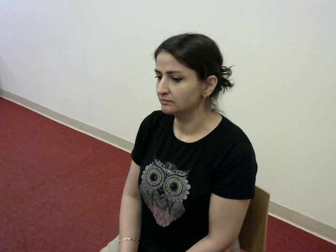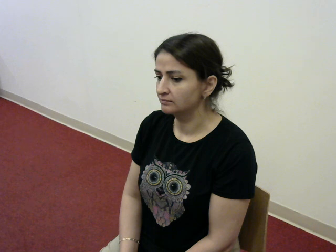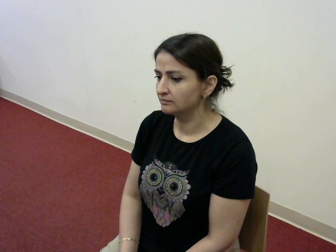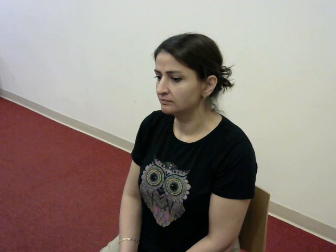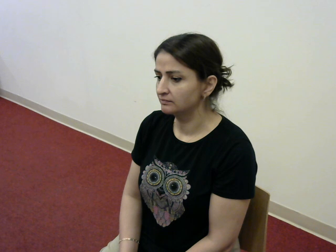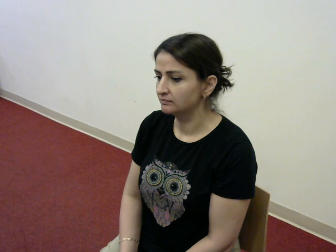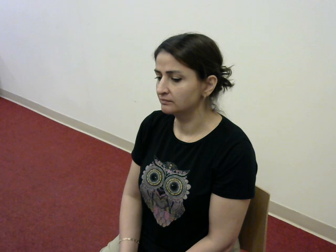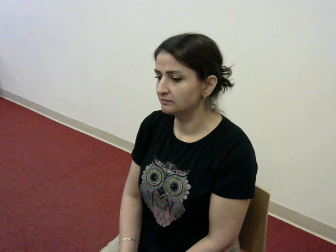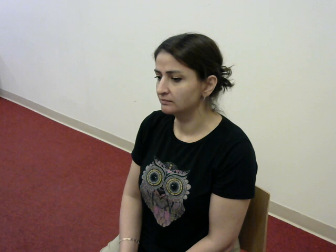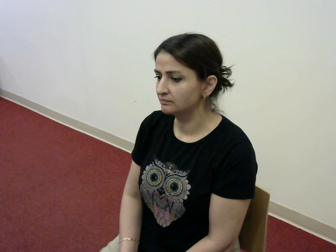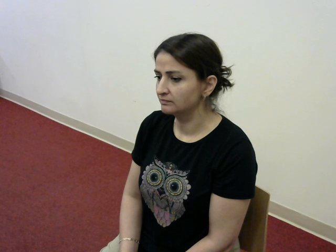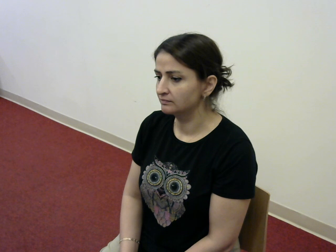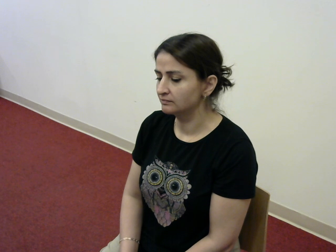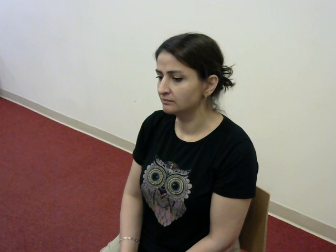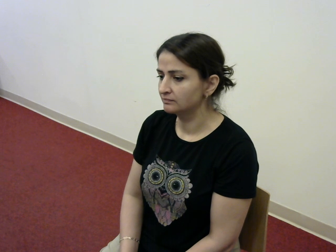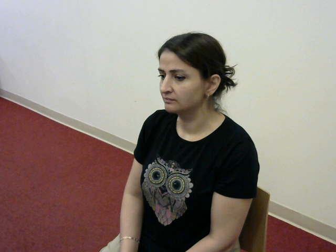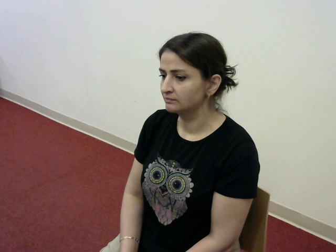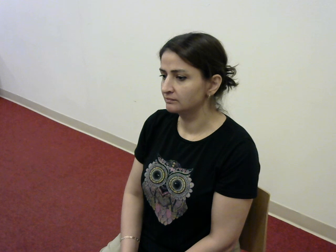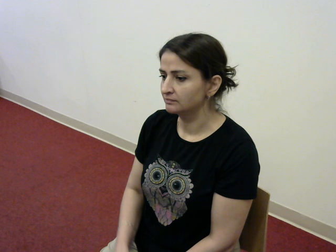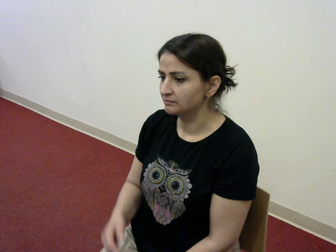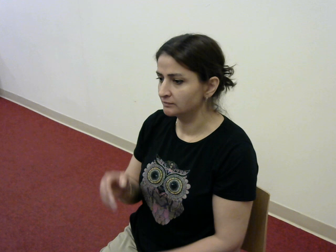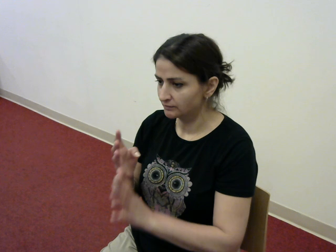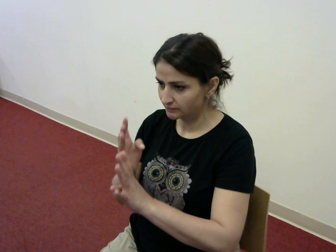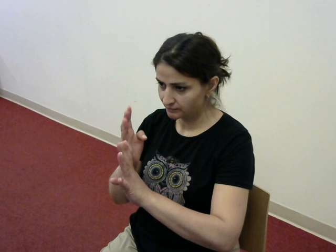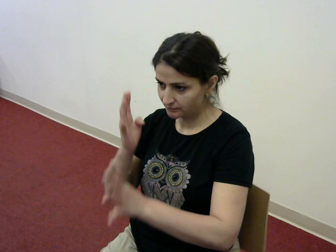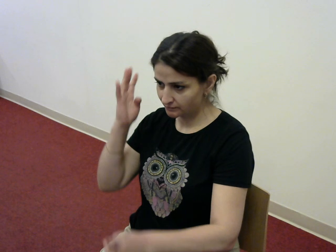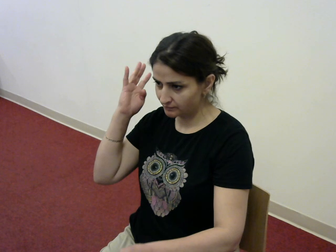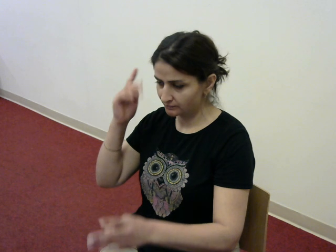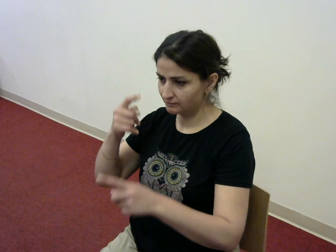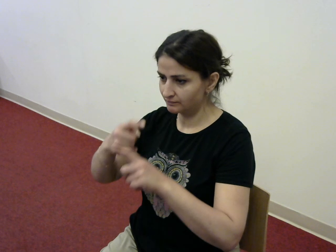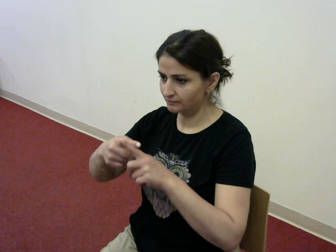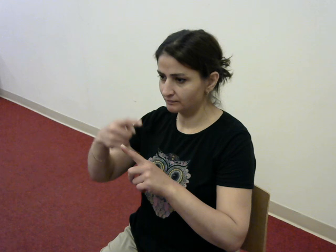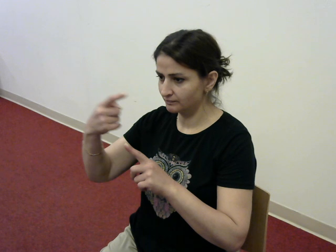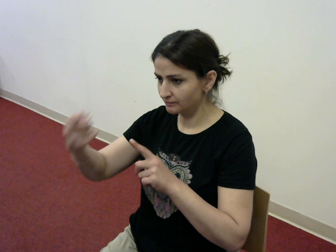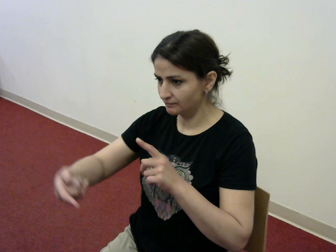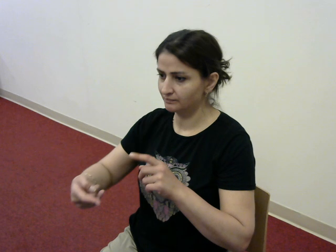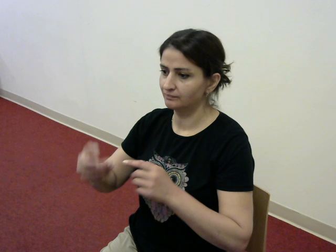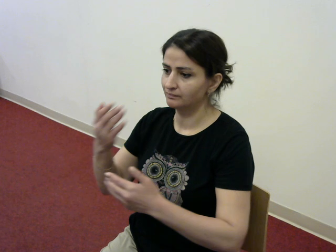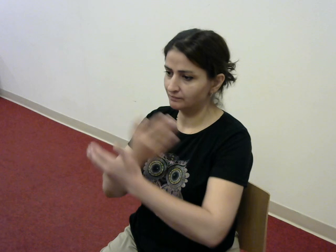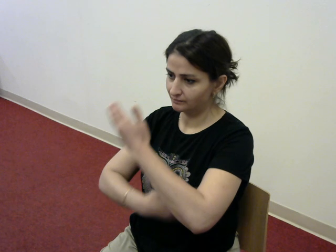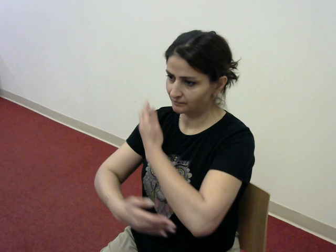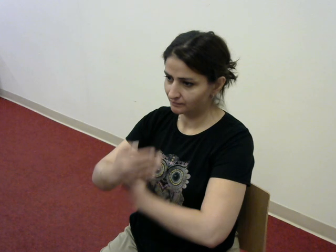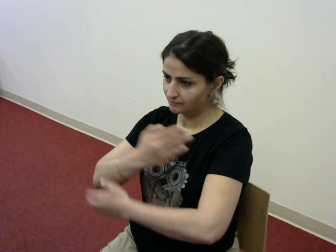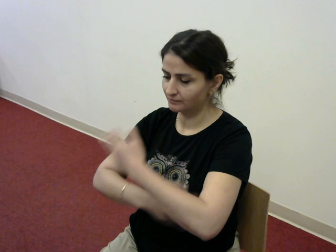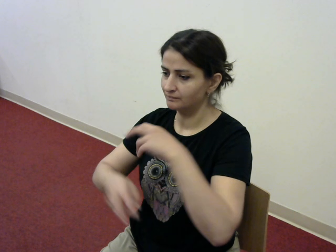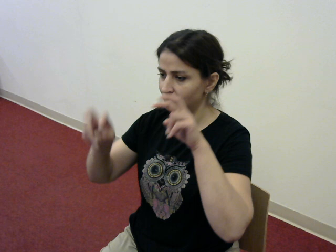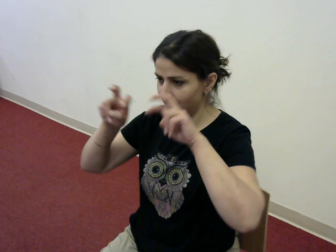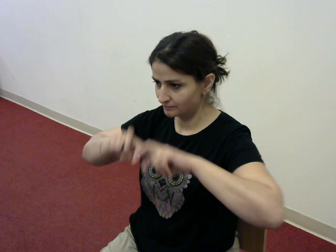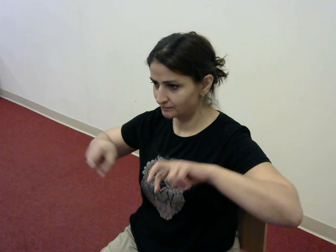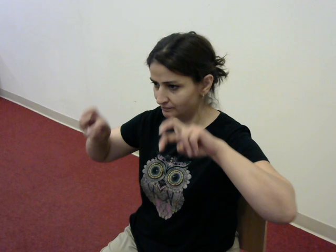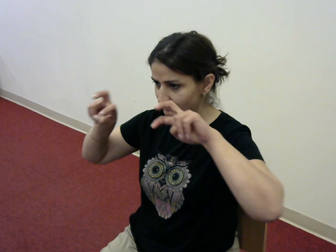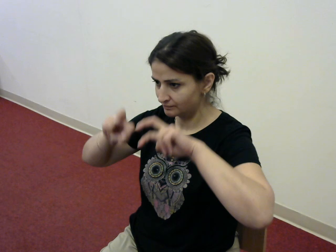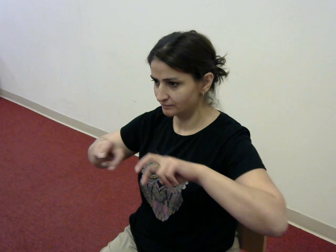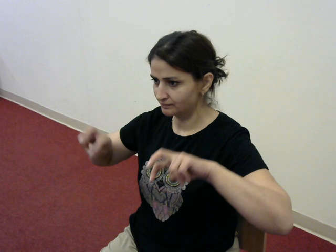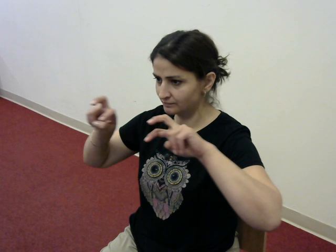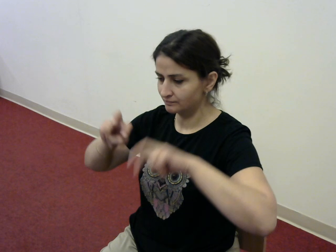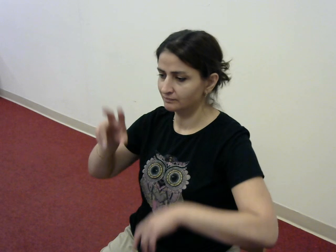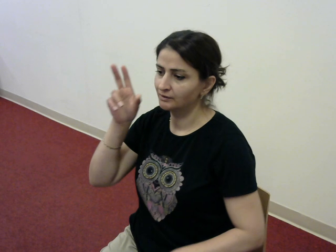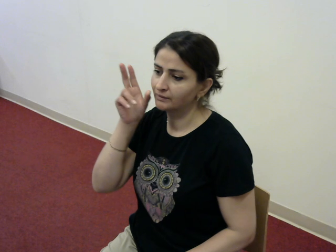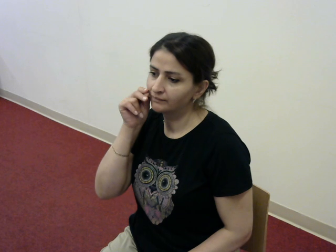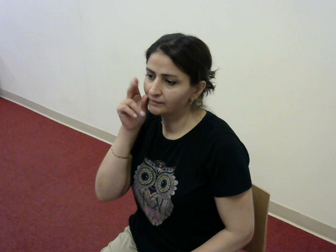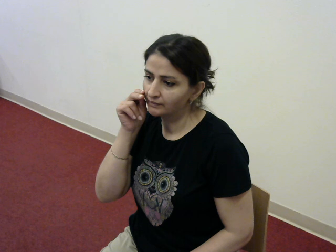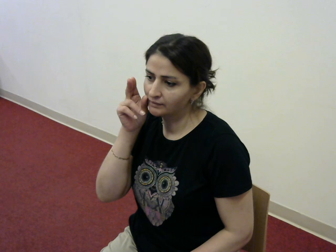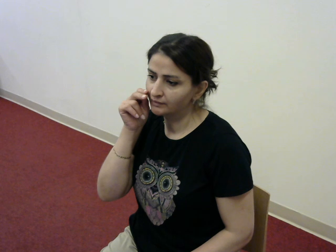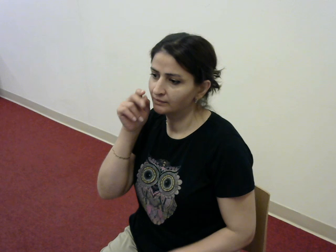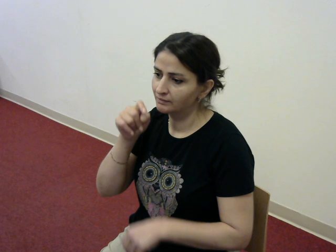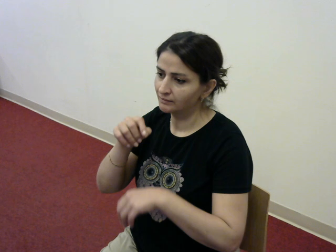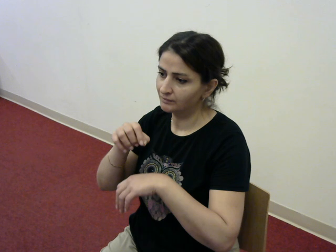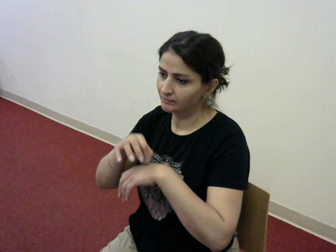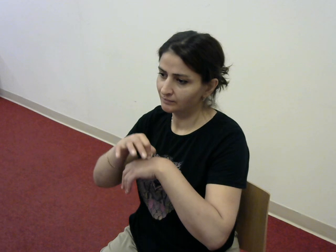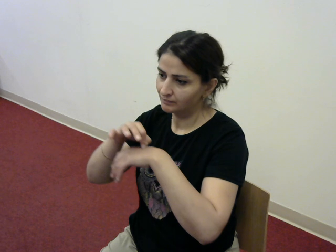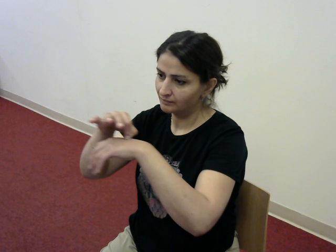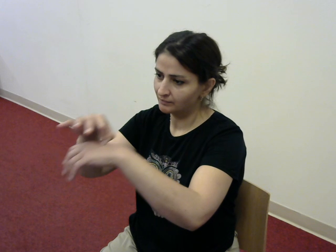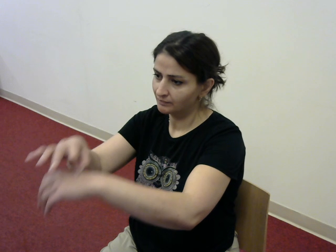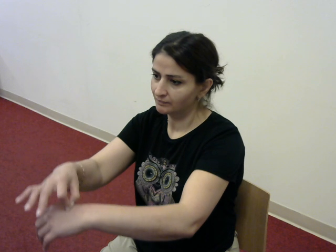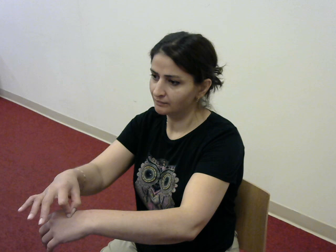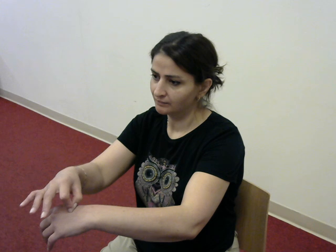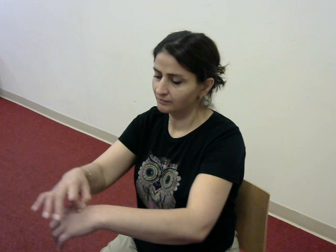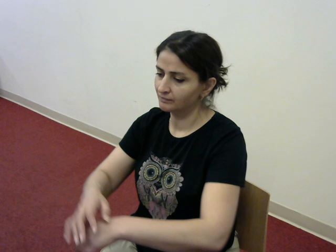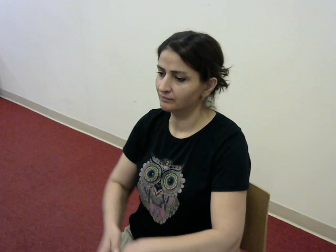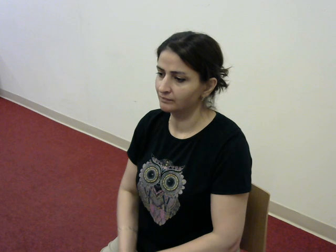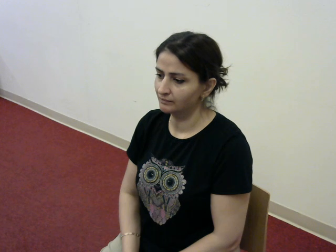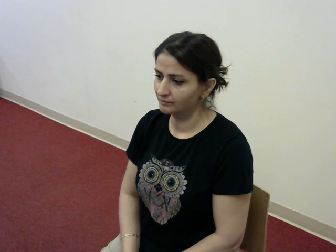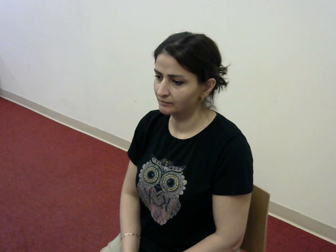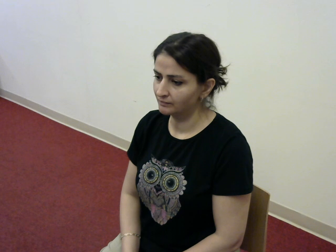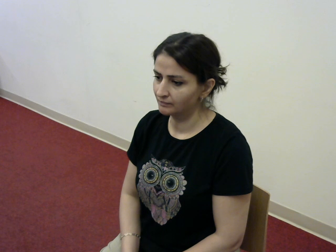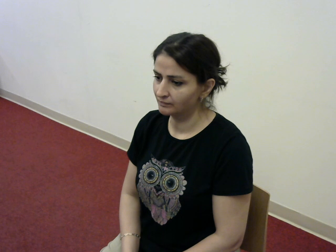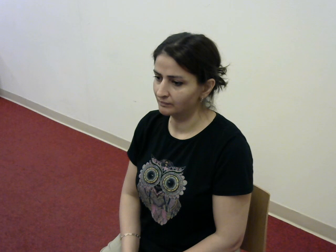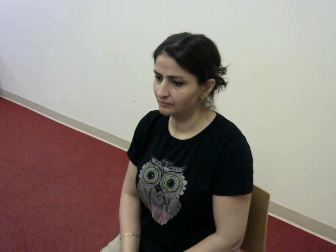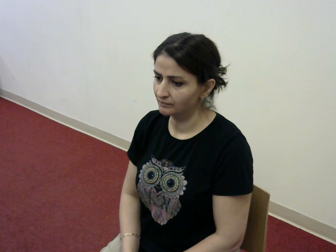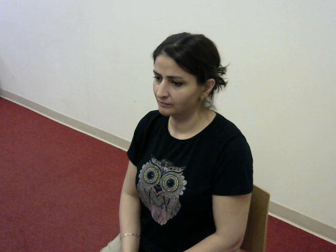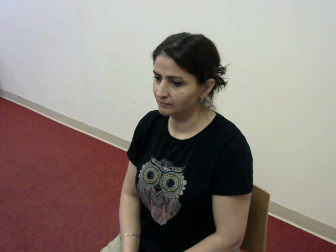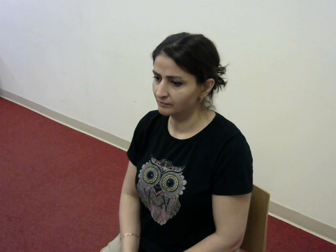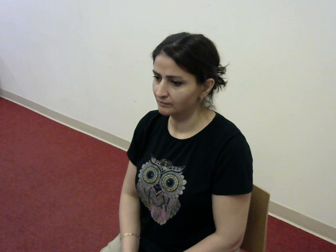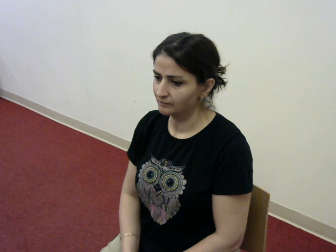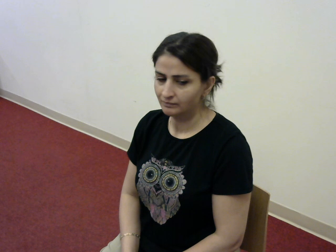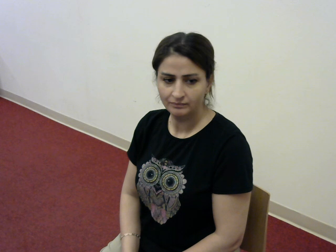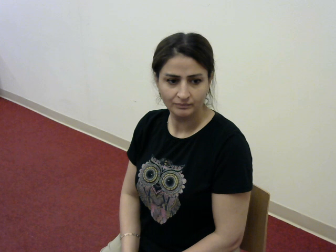Növbəti əlillik müayinəsi nə zaman keçiriləcək?